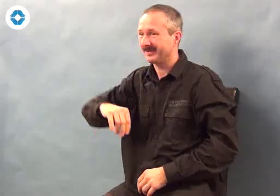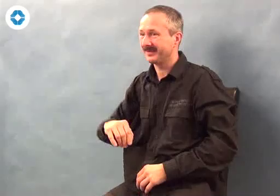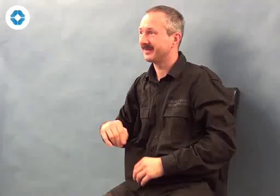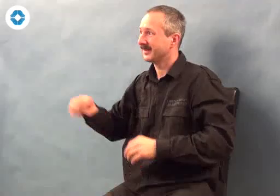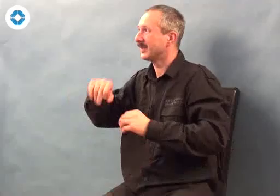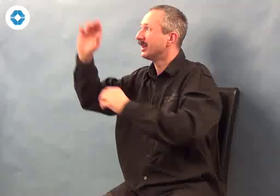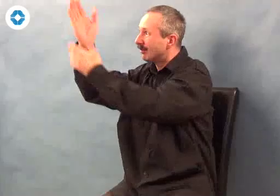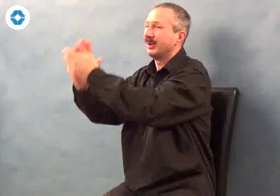Szyby pękają.